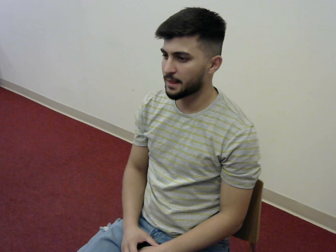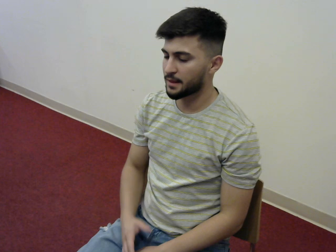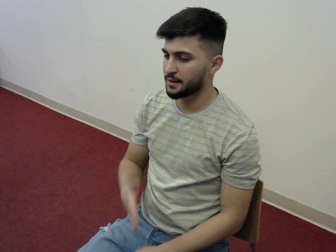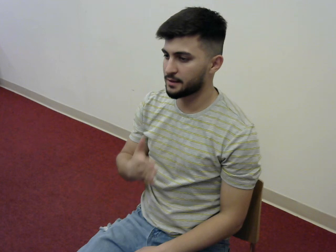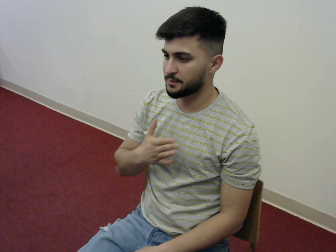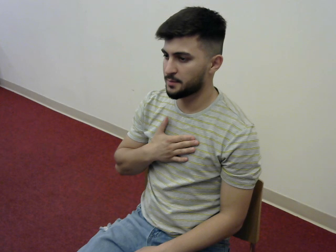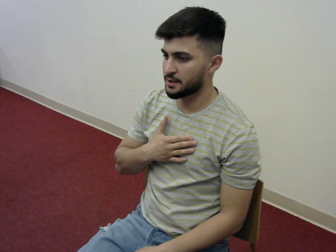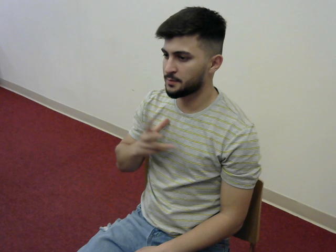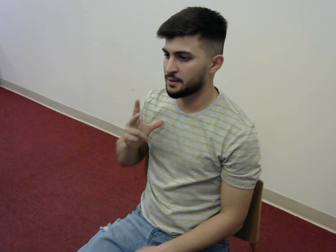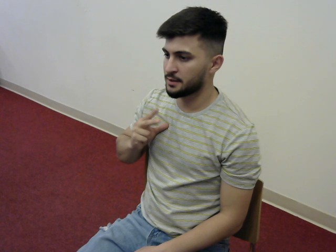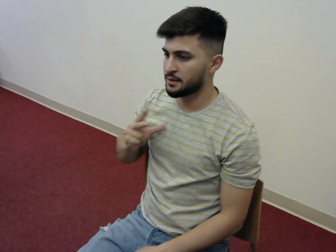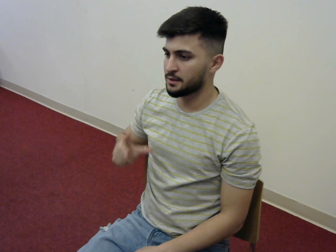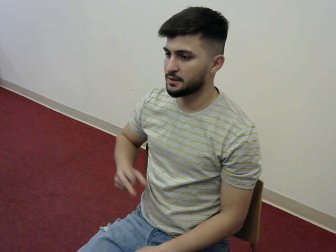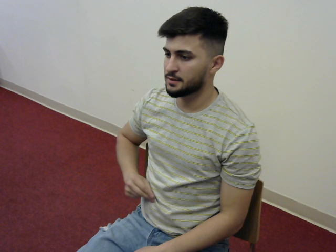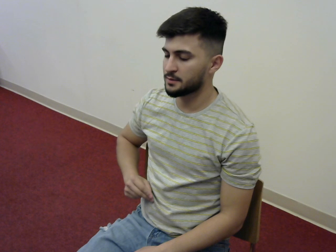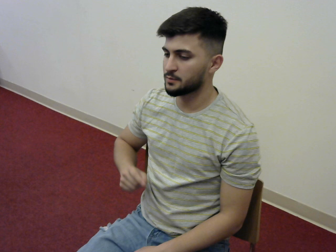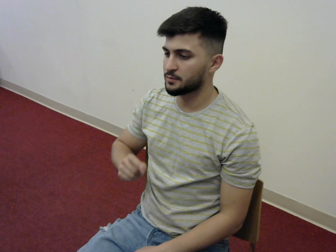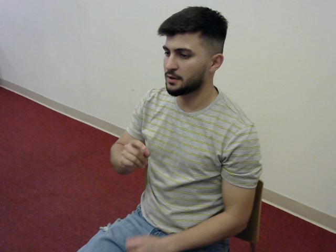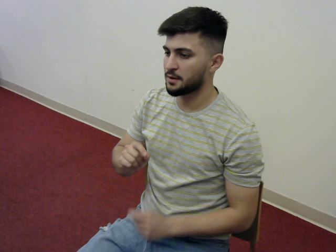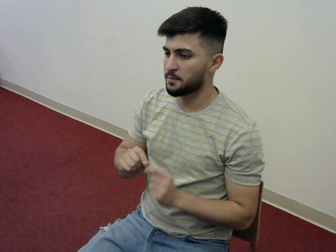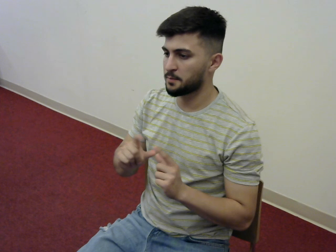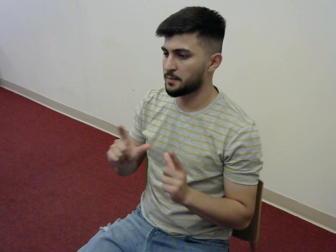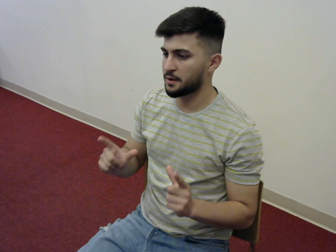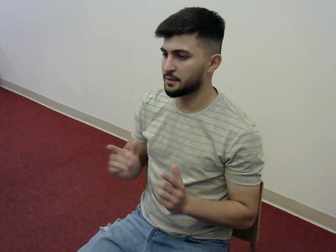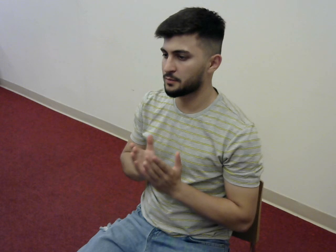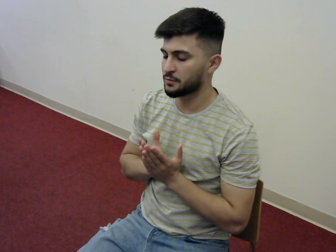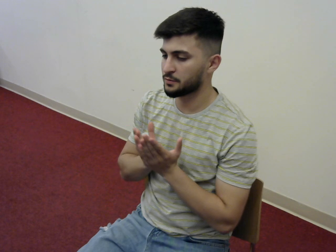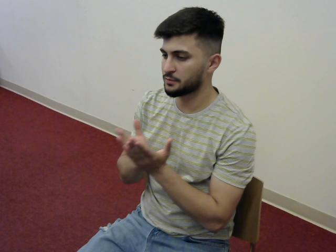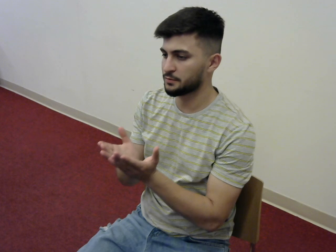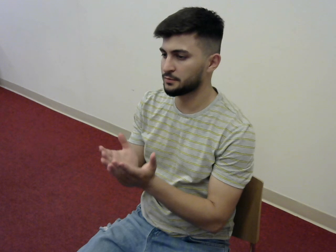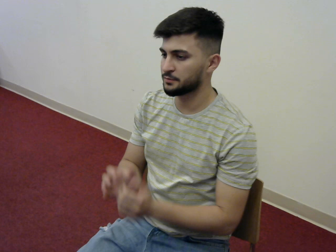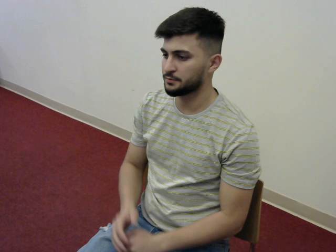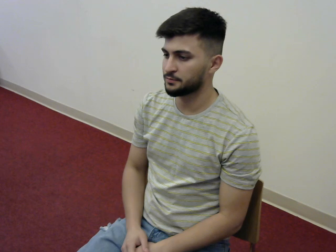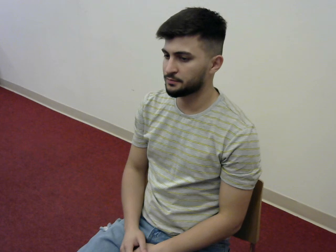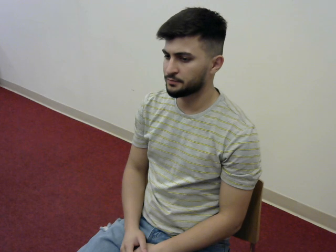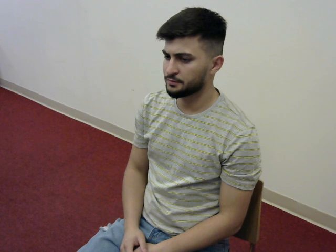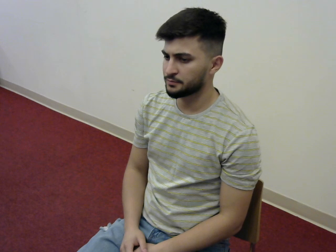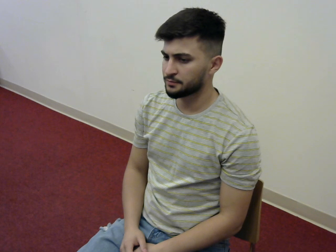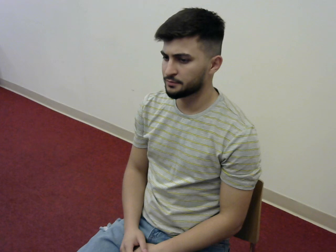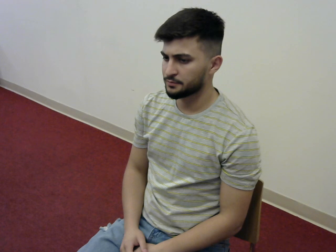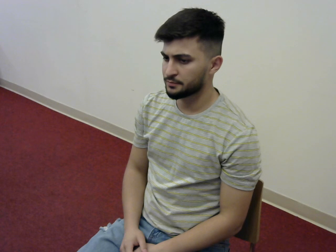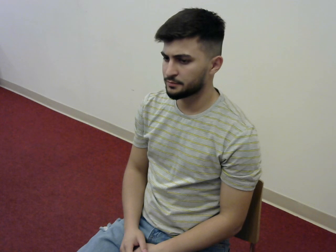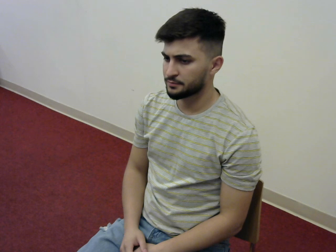Mənim qızım məktəbə gedir, oxuyur